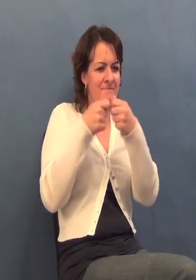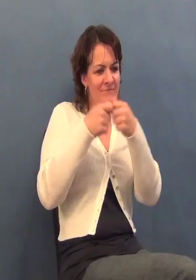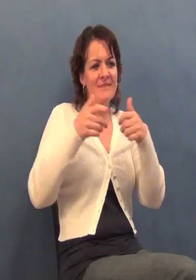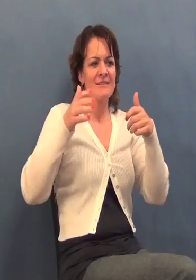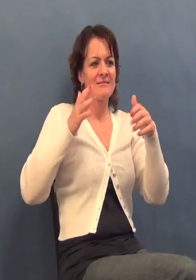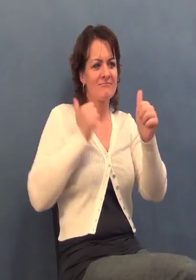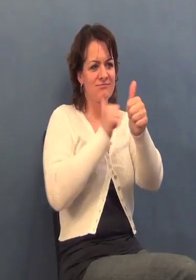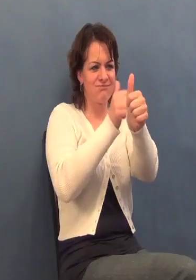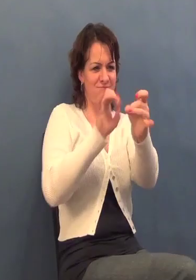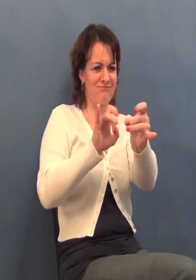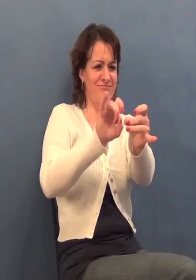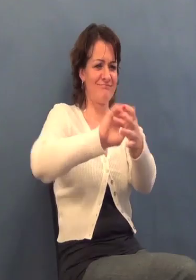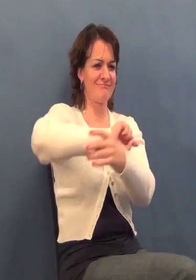Biegnie za nimi, ale oni uciekli.